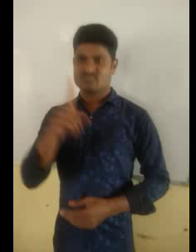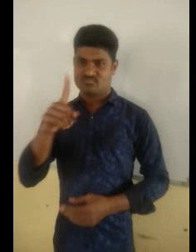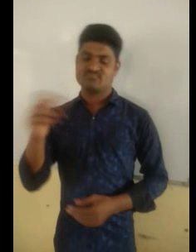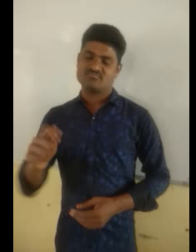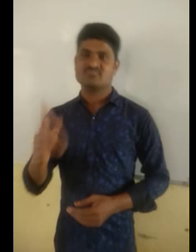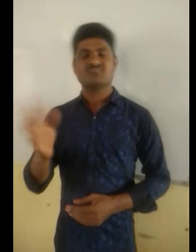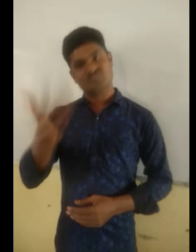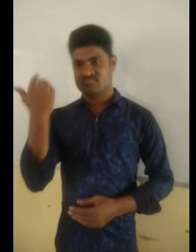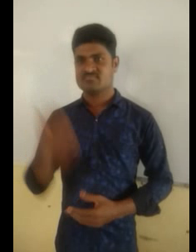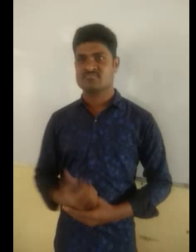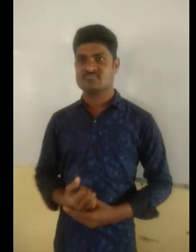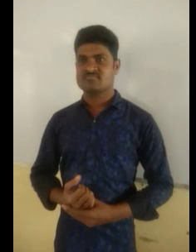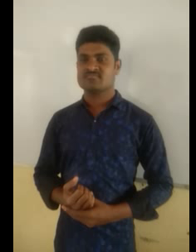you can do it